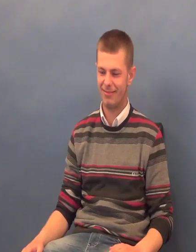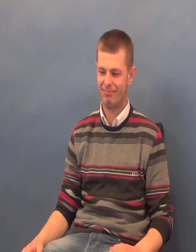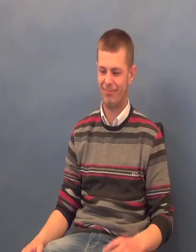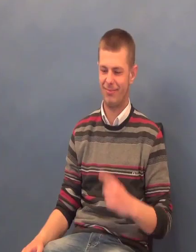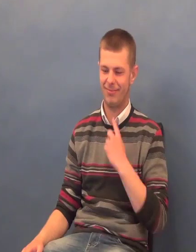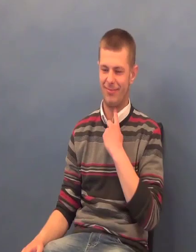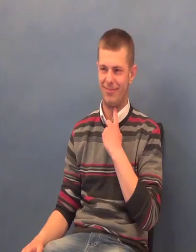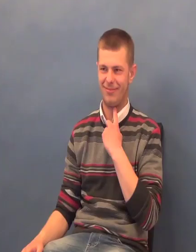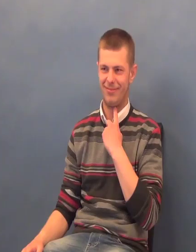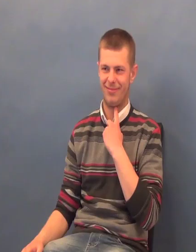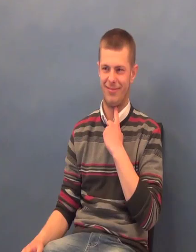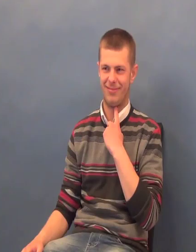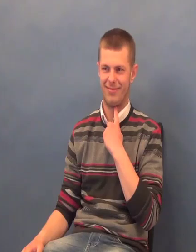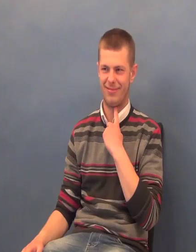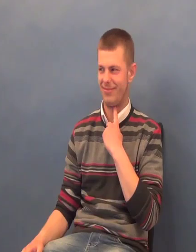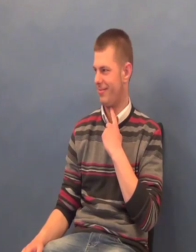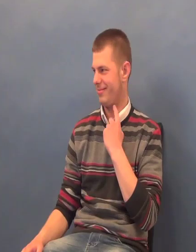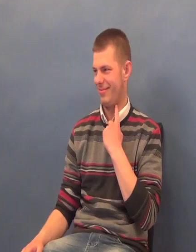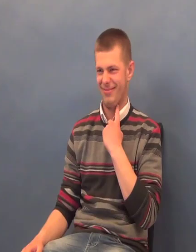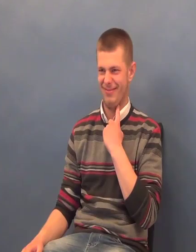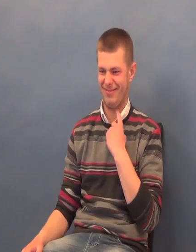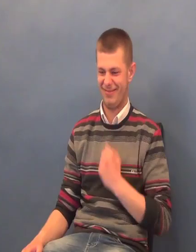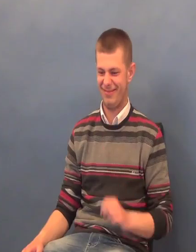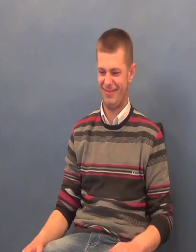Śmieszne.